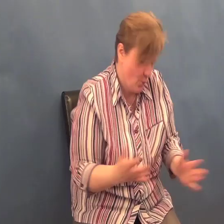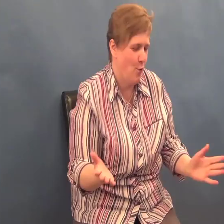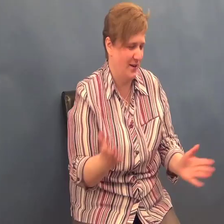I już.